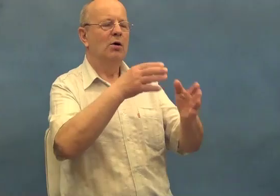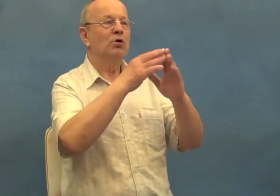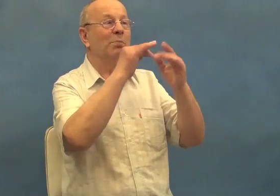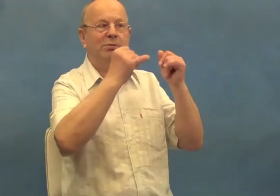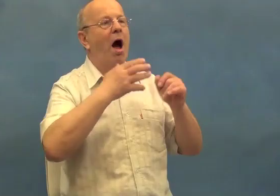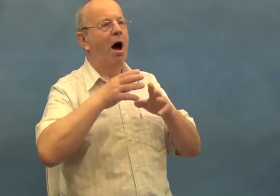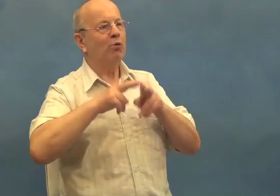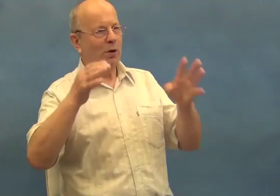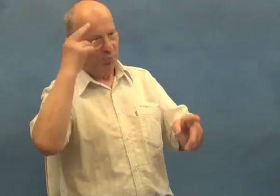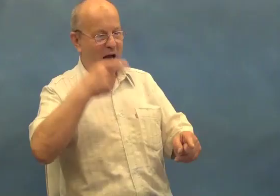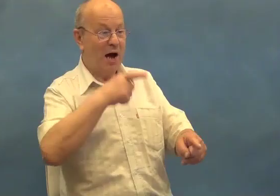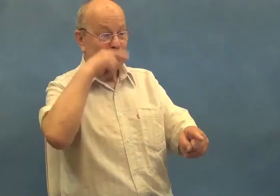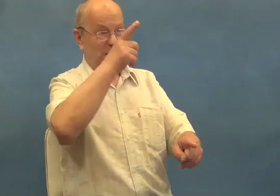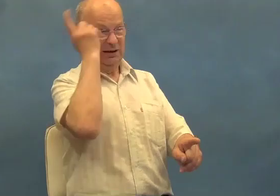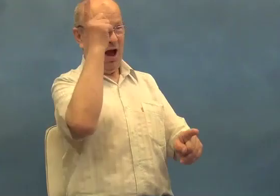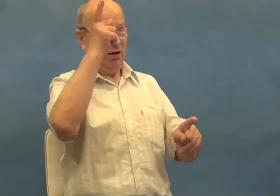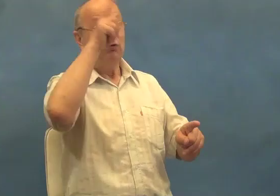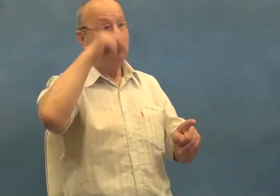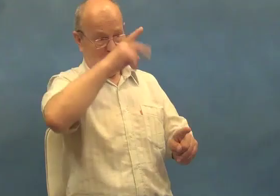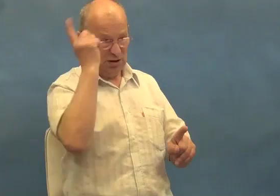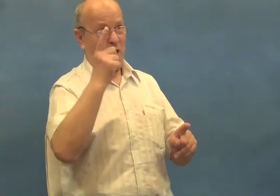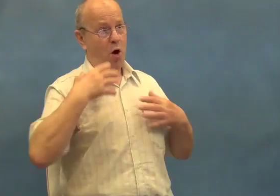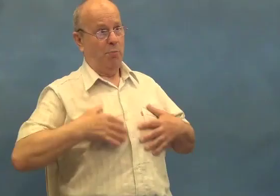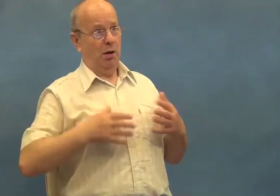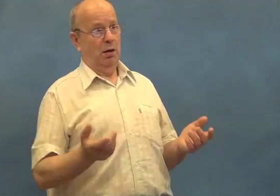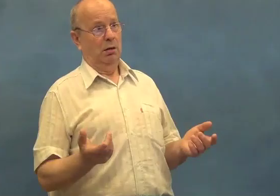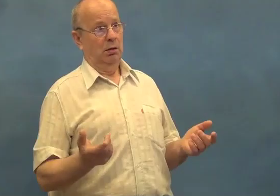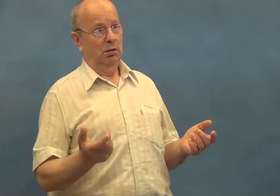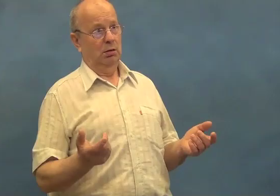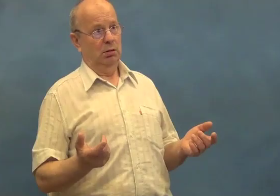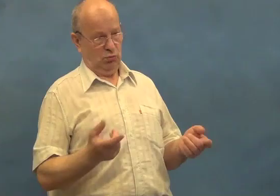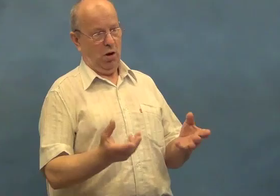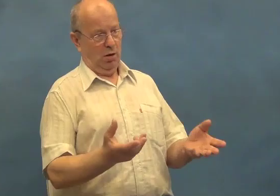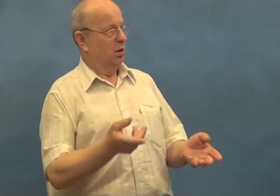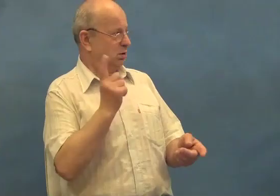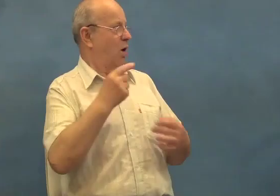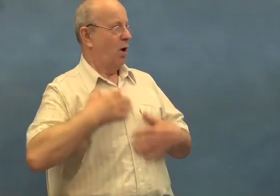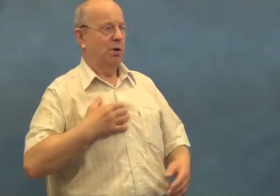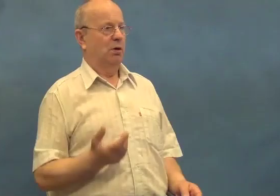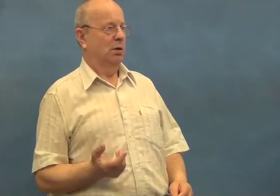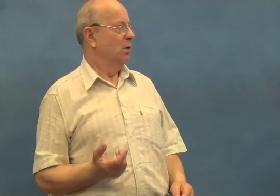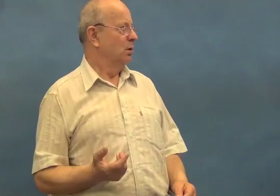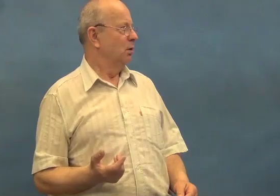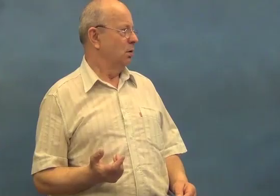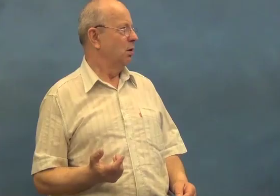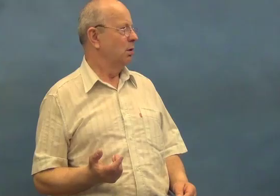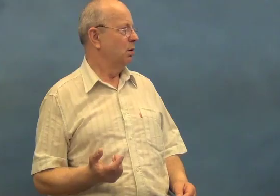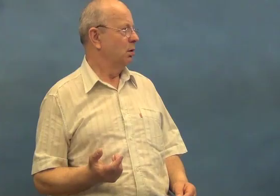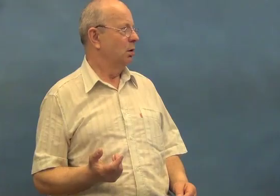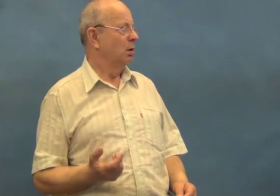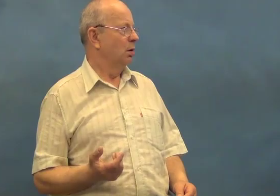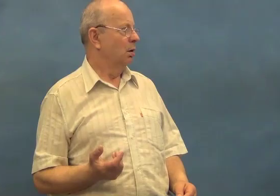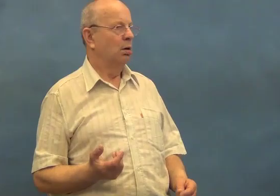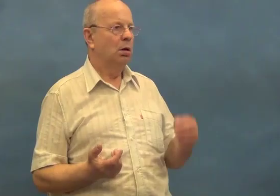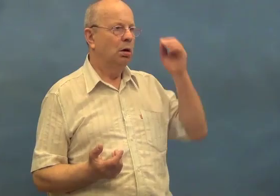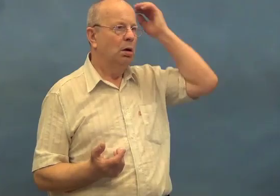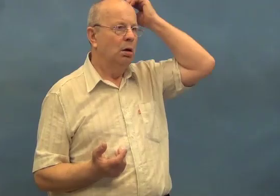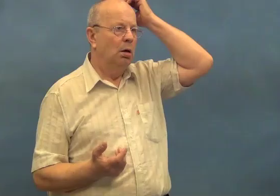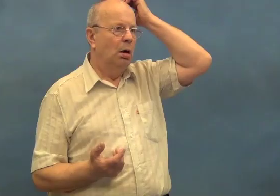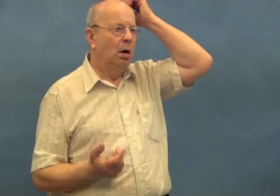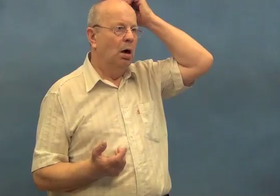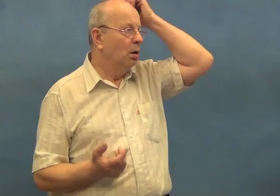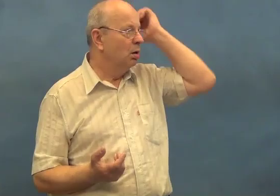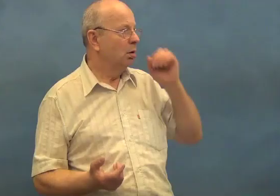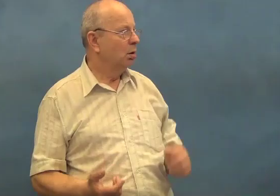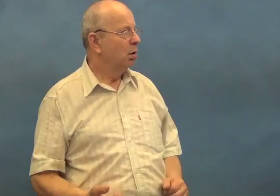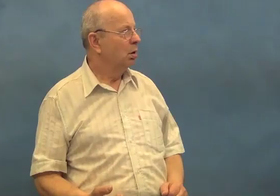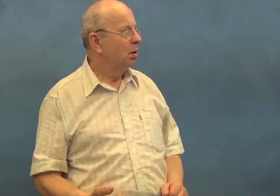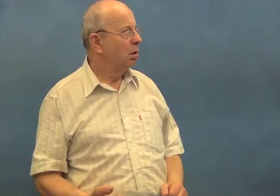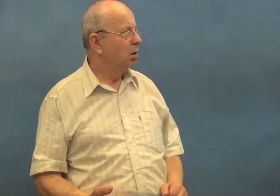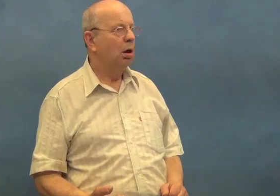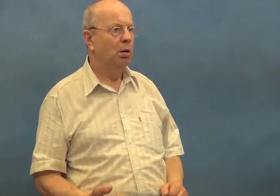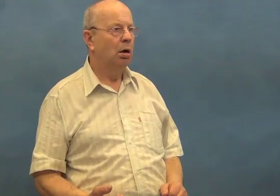Może w domu wolno, ale na ulicy jest bezwzględny zakaz kąpania. Mówi o tym czerwone koło, czyli zakaz mycia się.